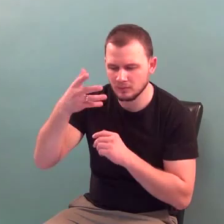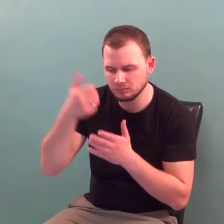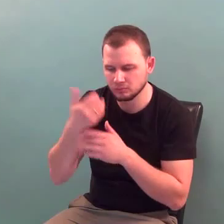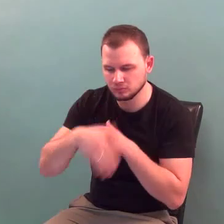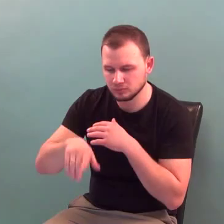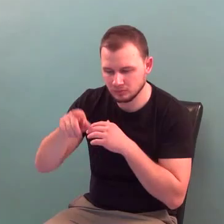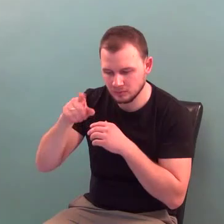Kiedy kończę...